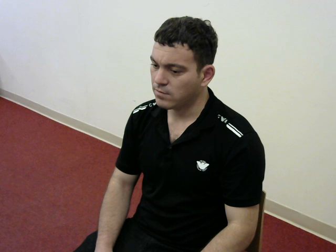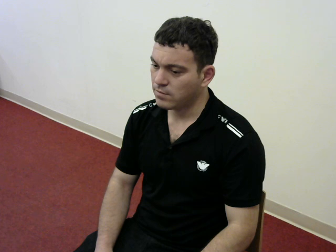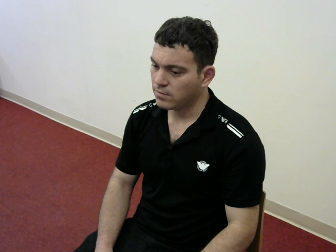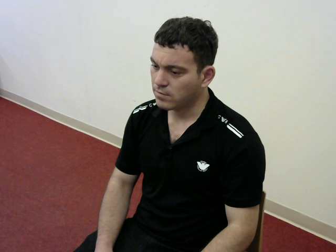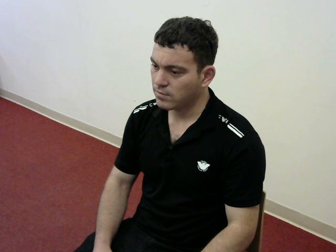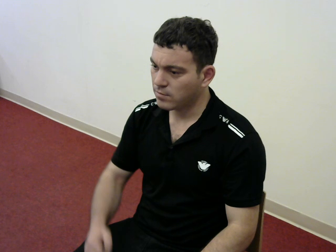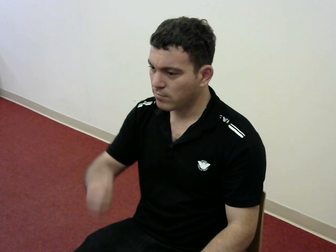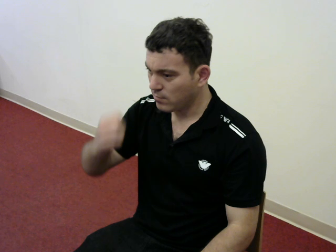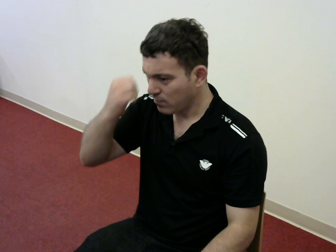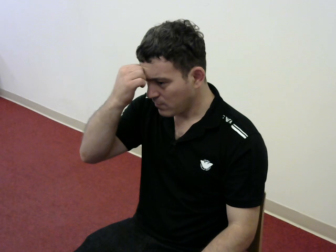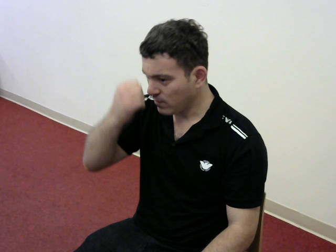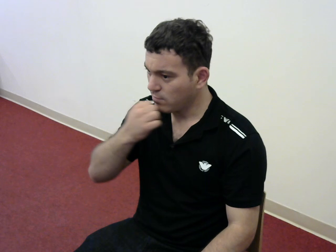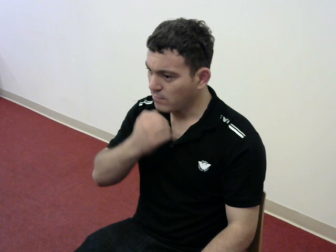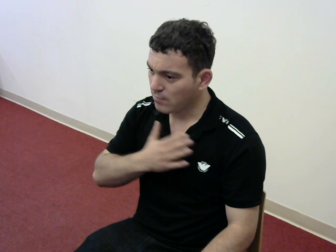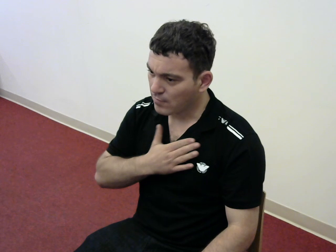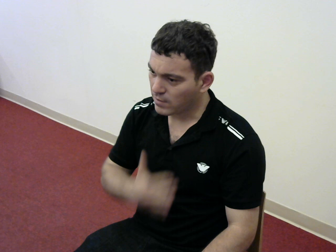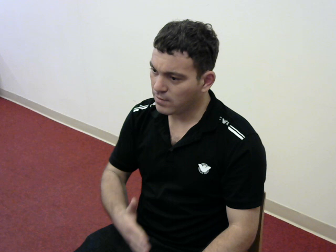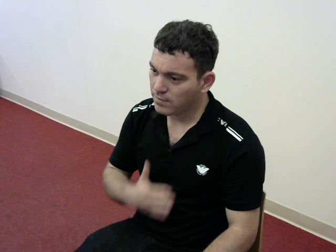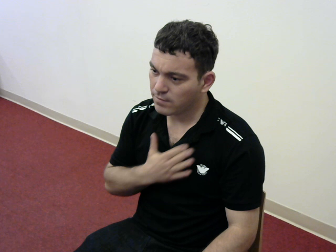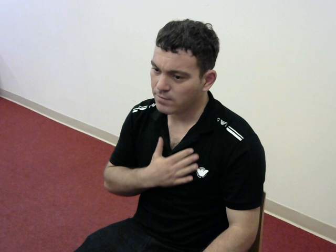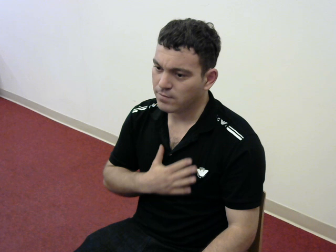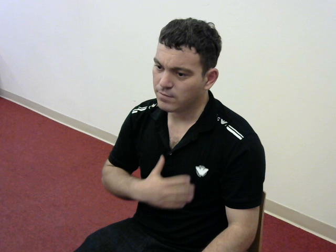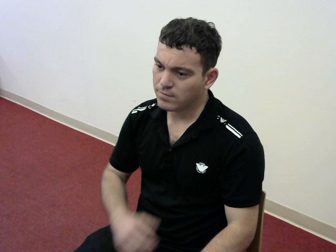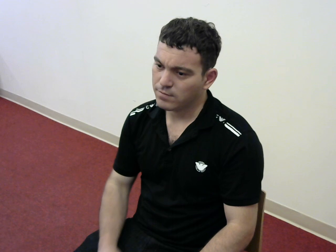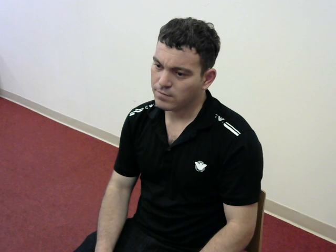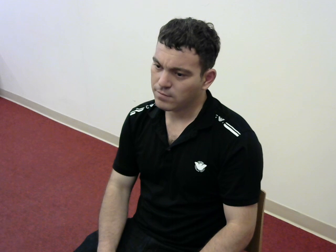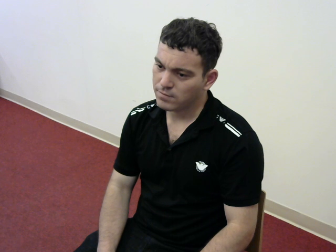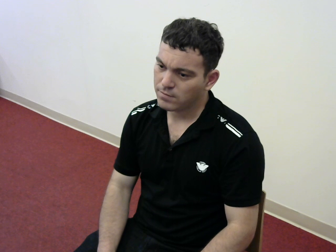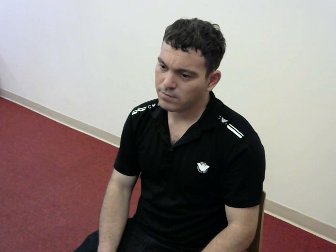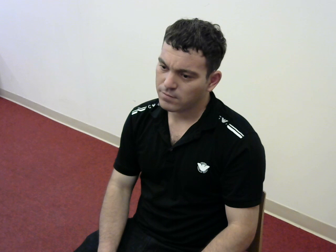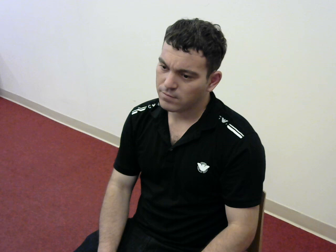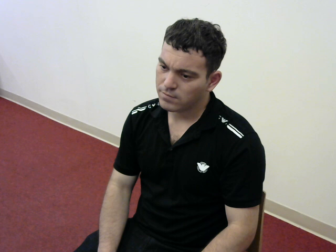Təşəkkür edirəm